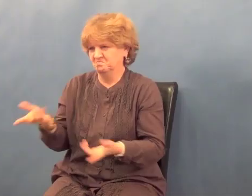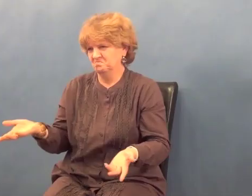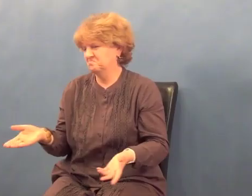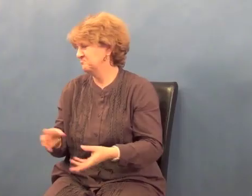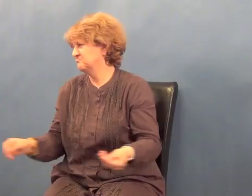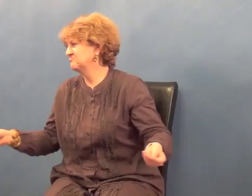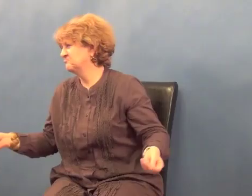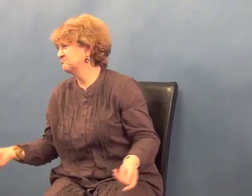Zniknęło.